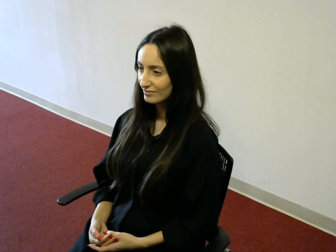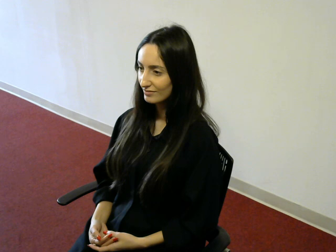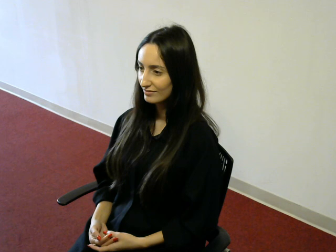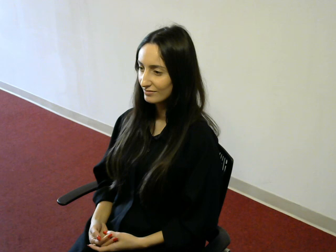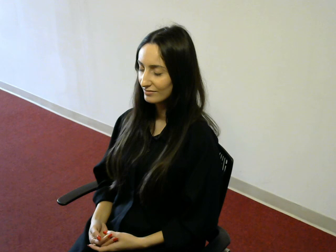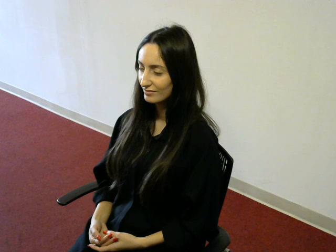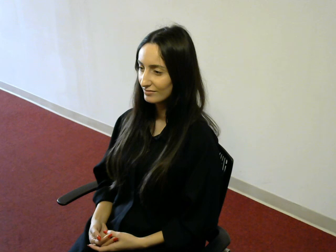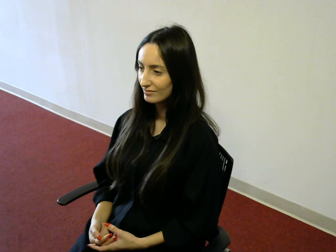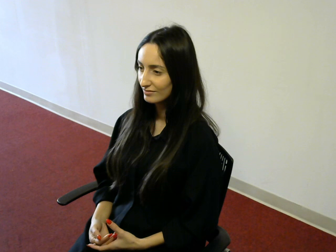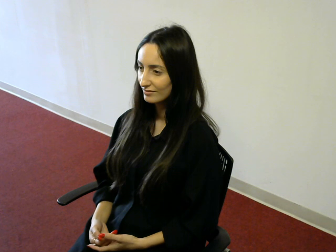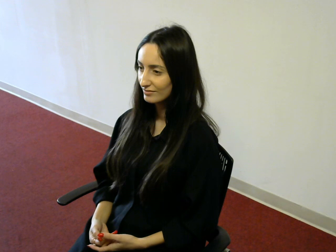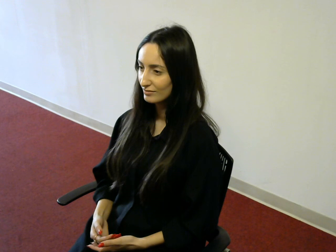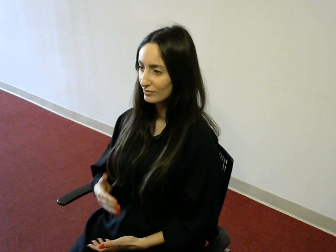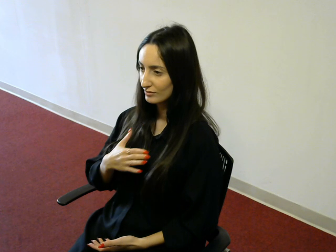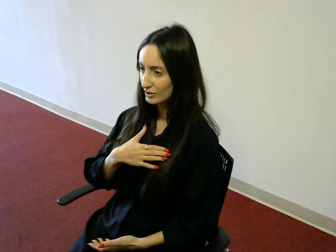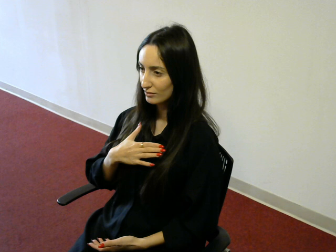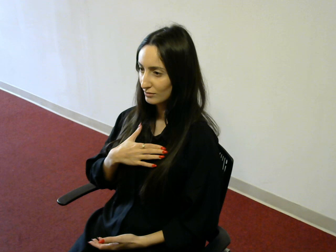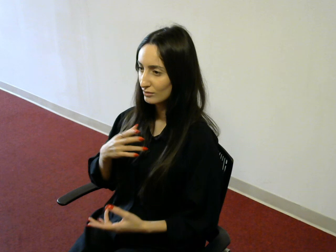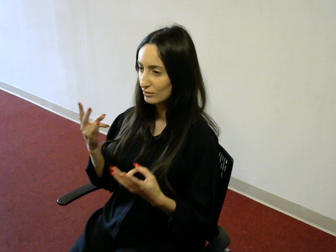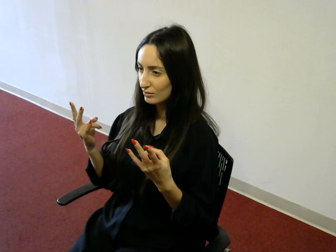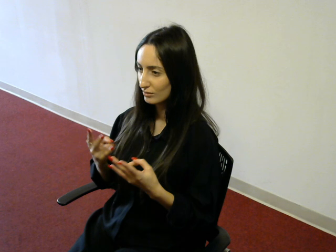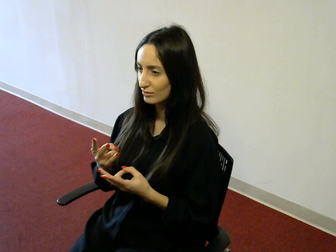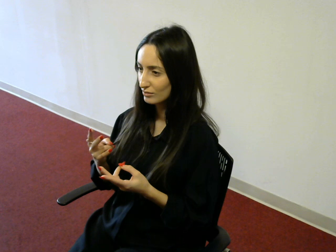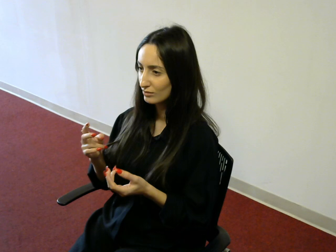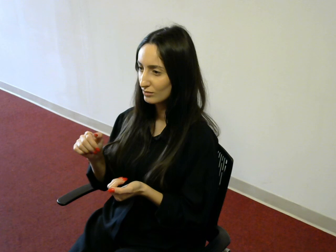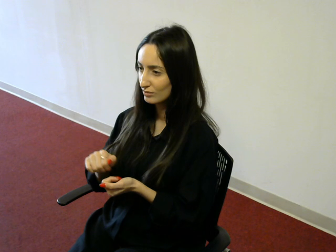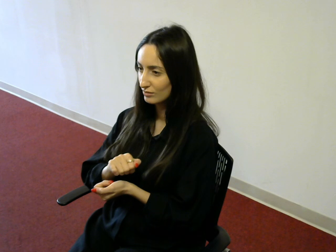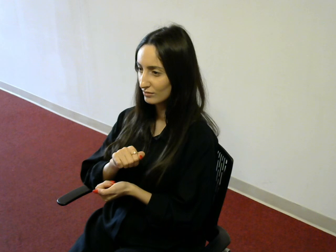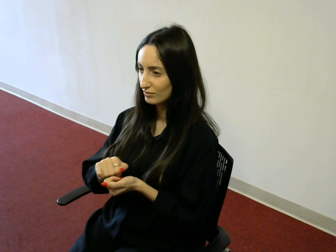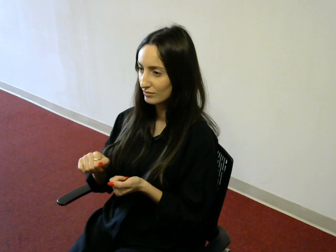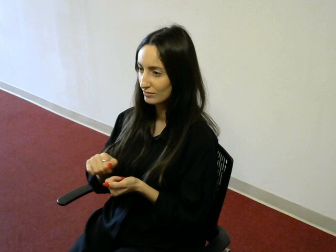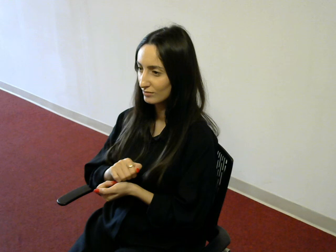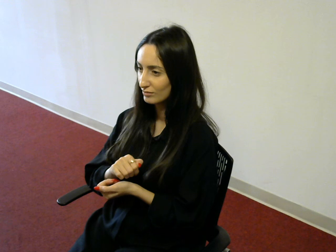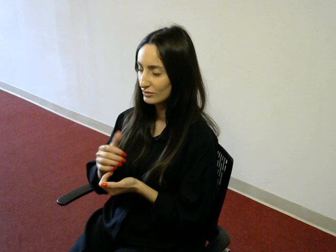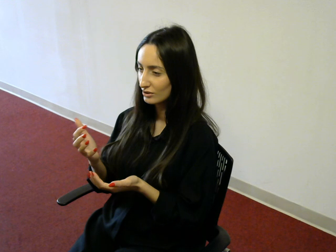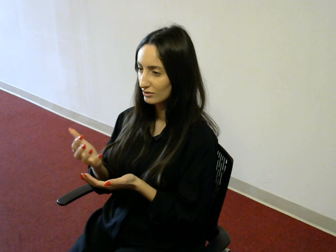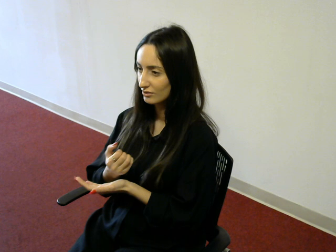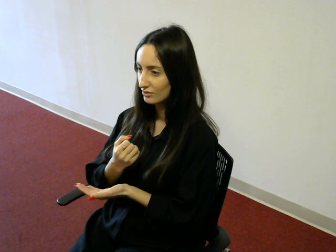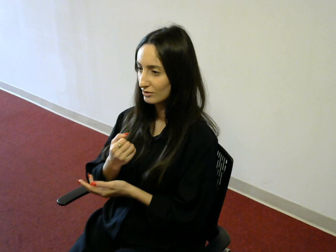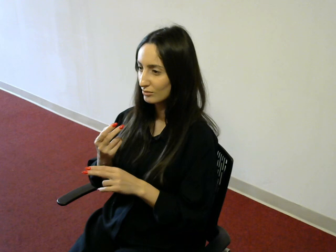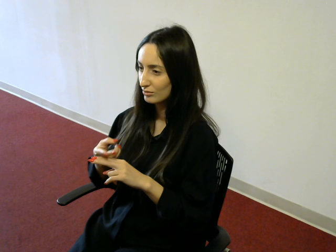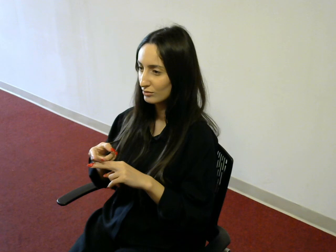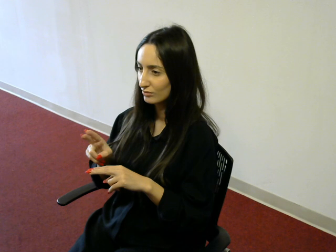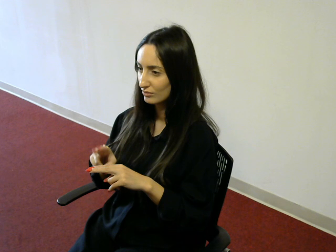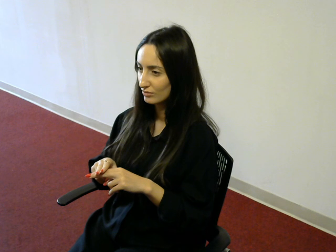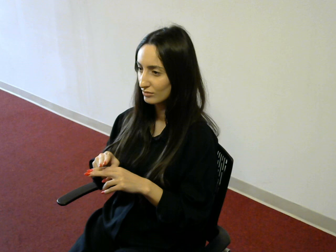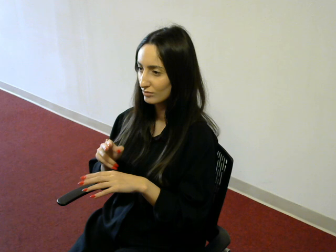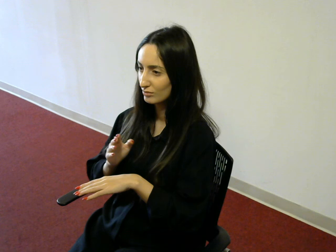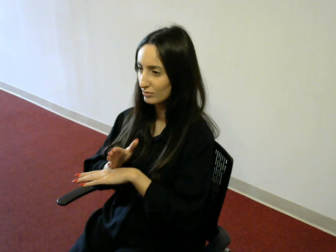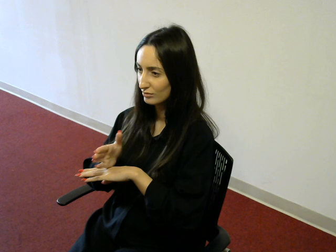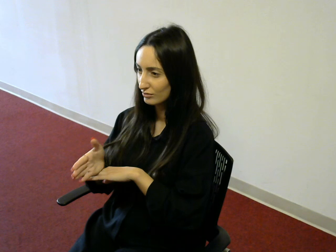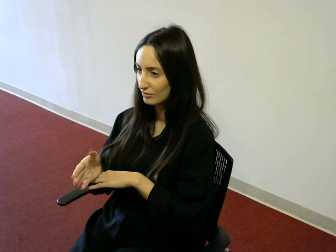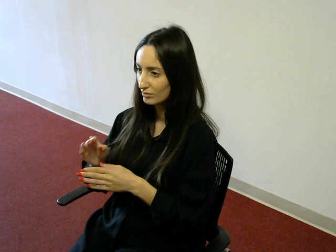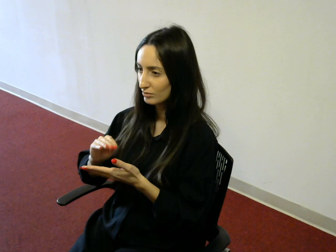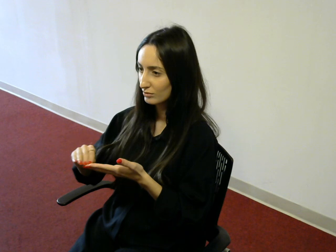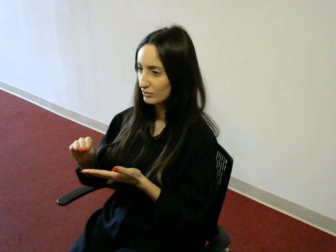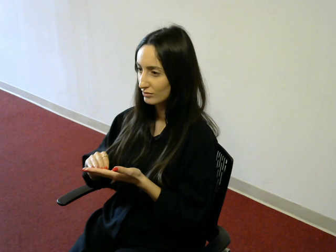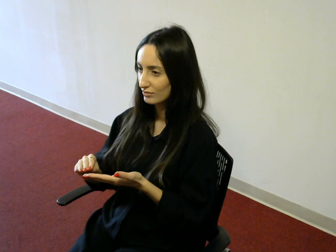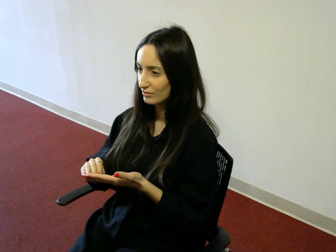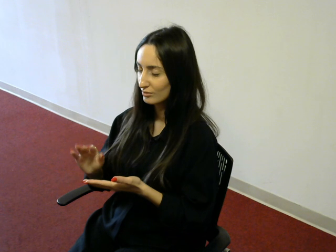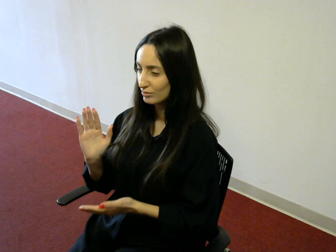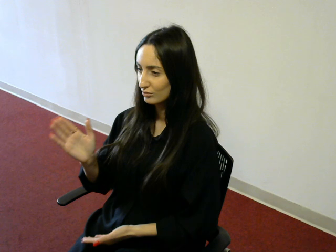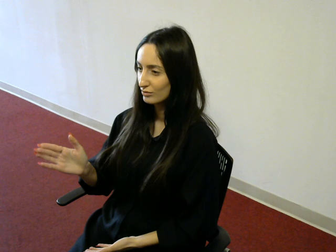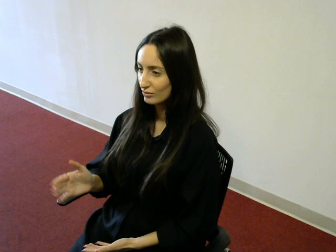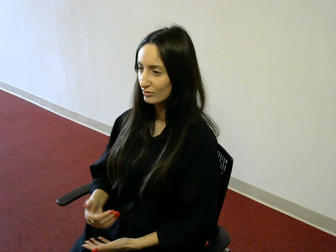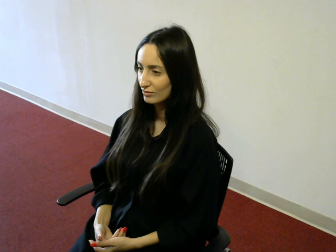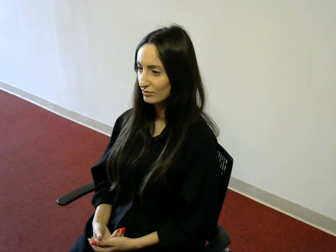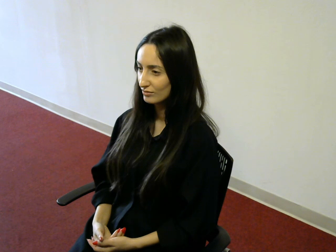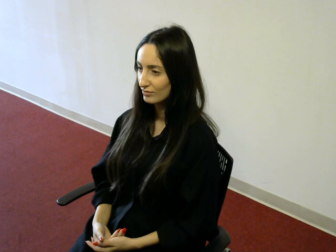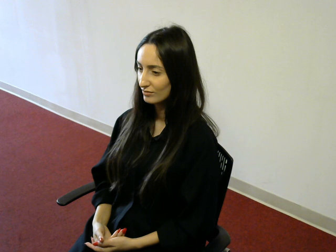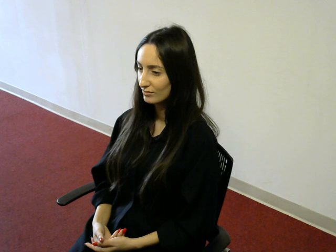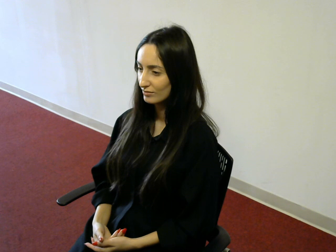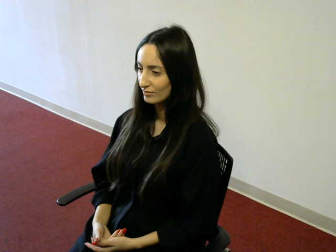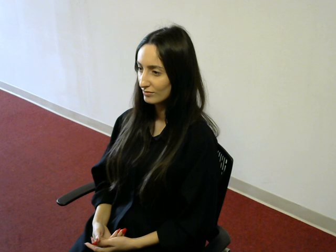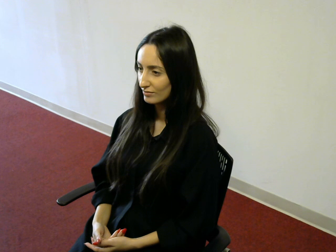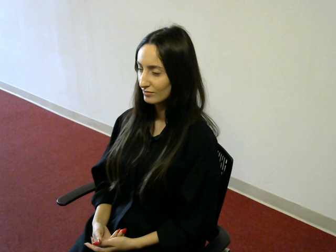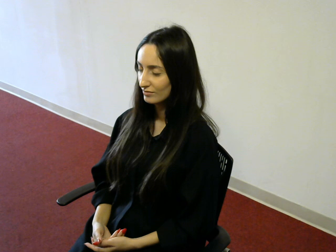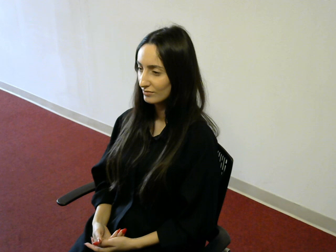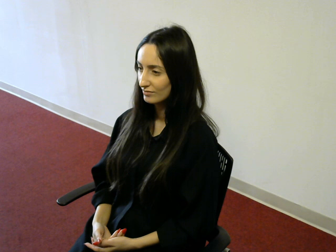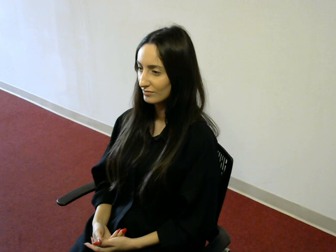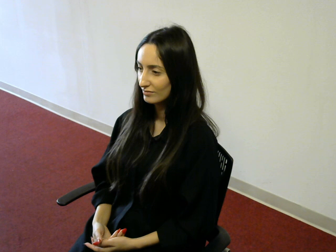Mən lazımlı kağızları tapmaq üçün müraciət yazacam